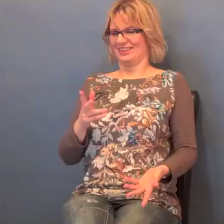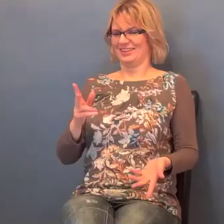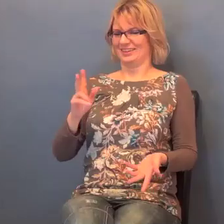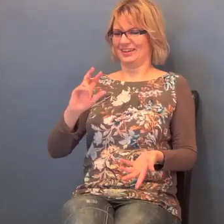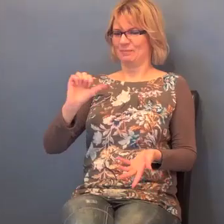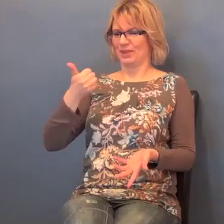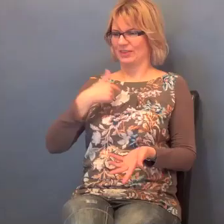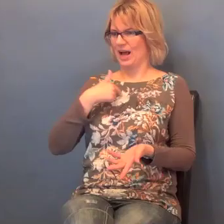Kto pierwszy?